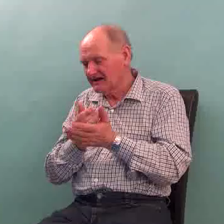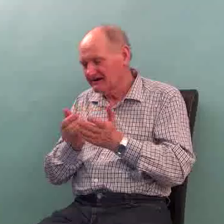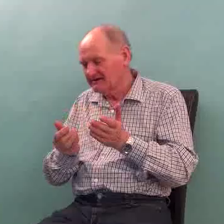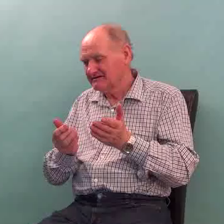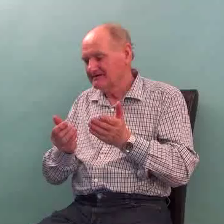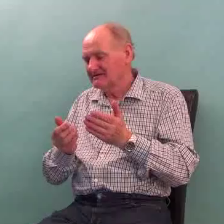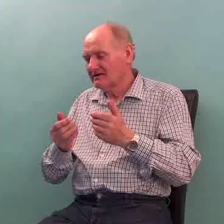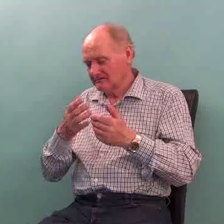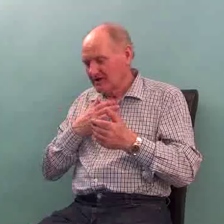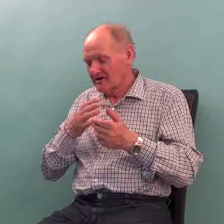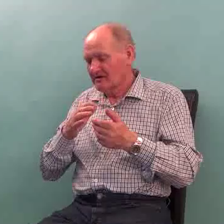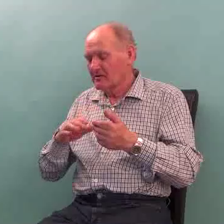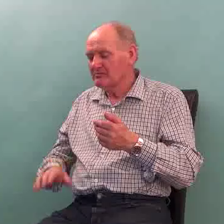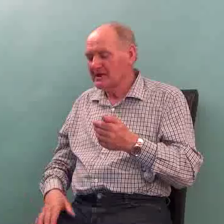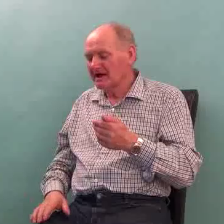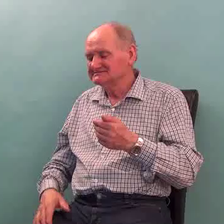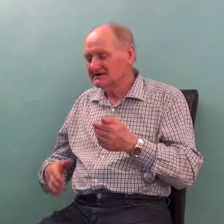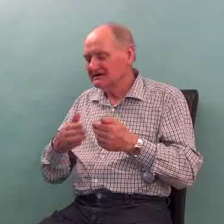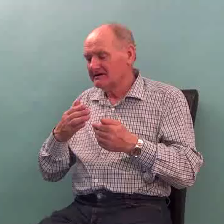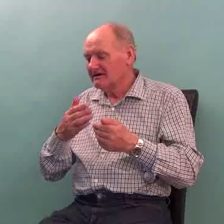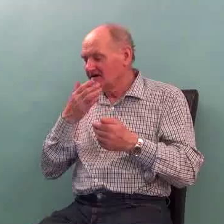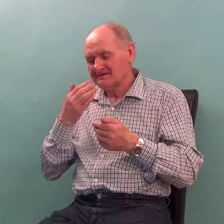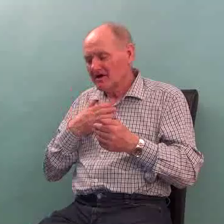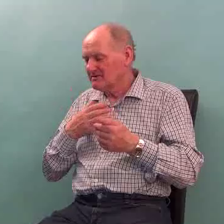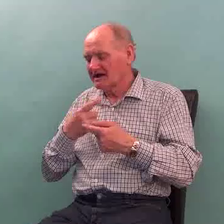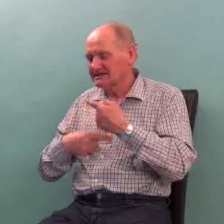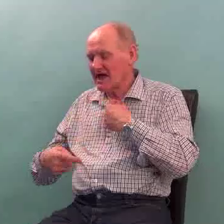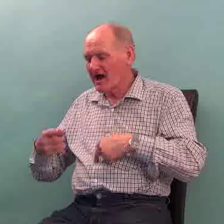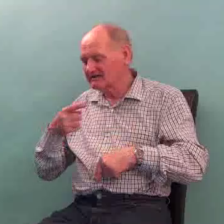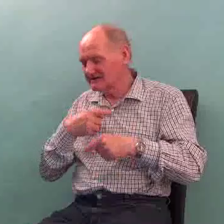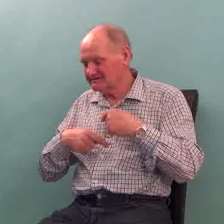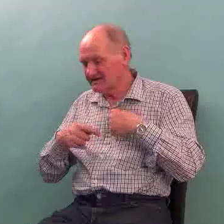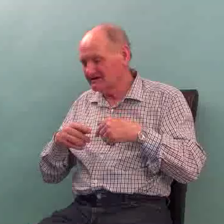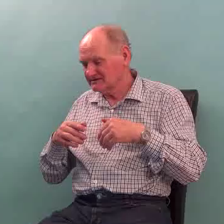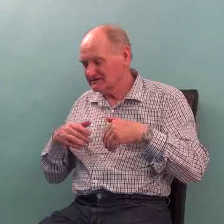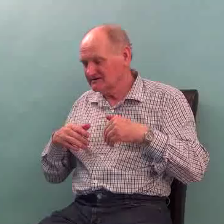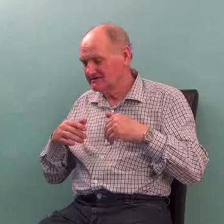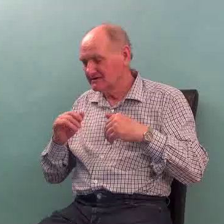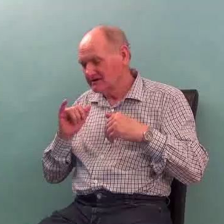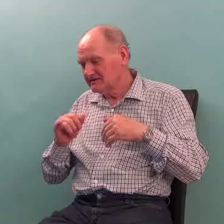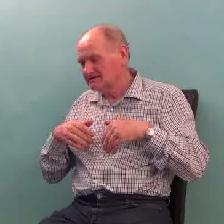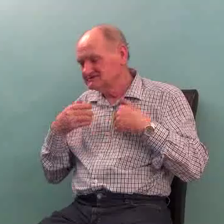Pies nie jest ranny i jest zdrowy.